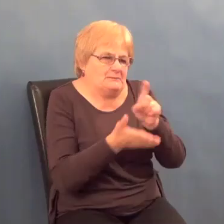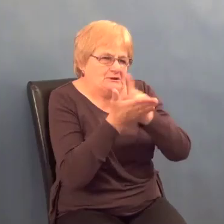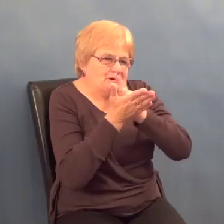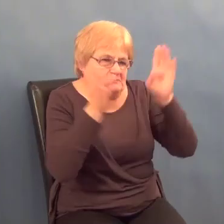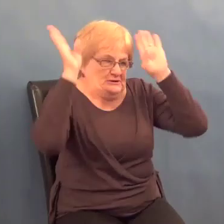Mysz.